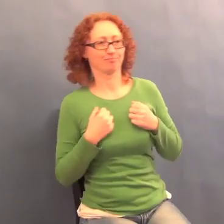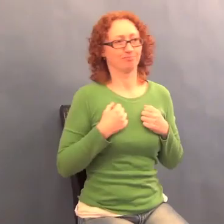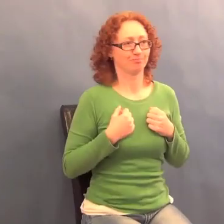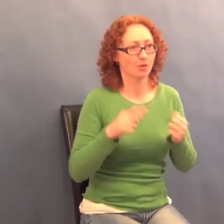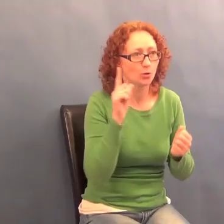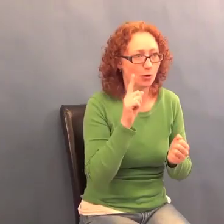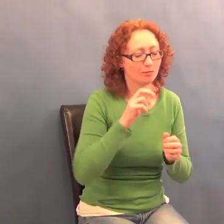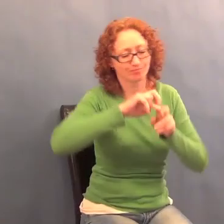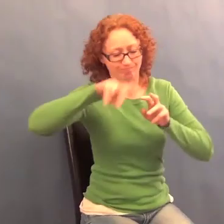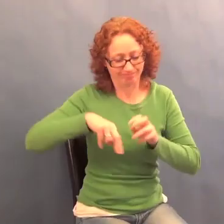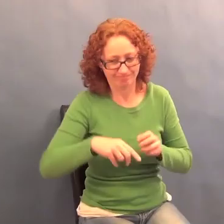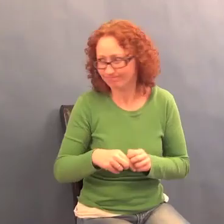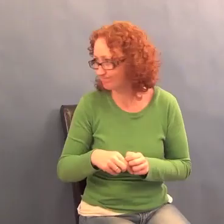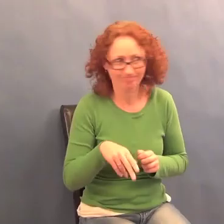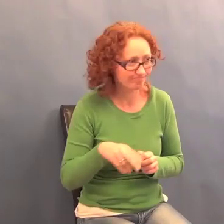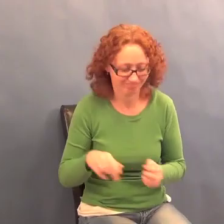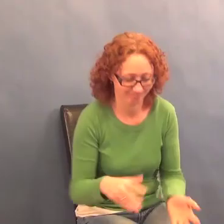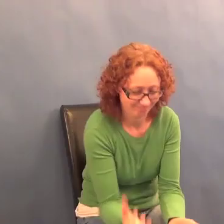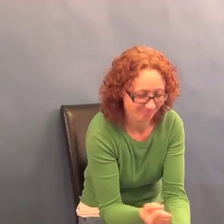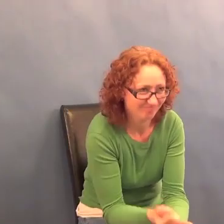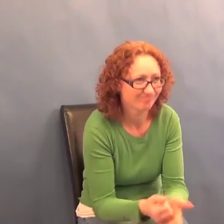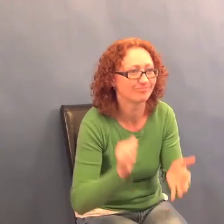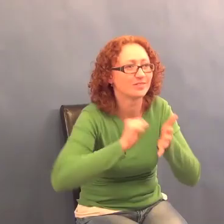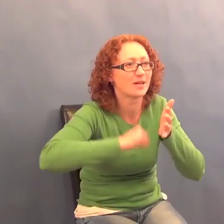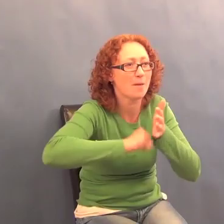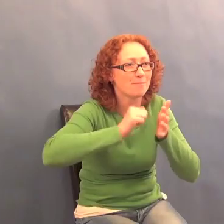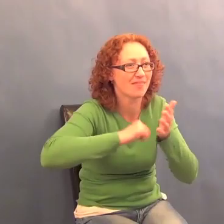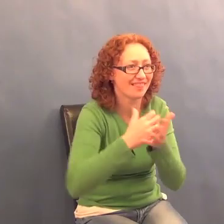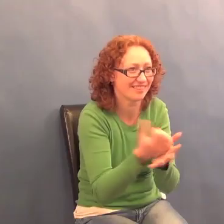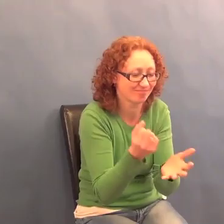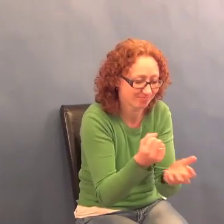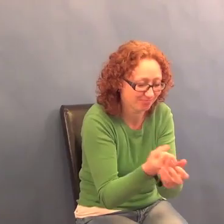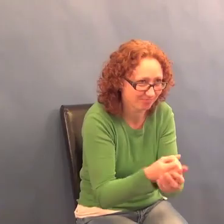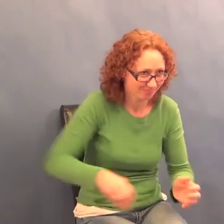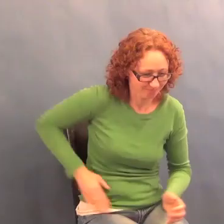Chłopak idzie i po cichu zbiera kamienie i chowa do kieszeni.